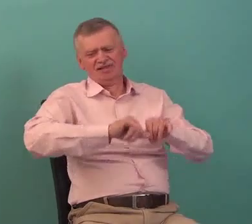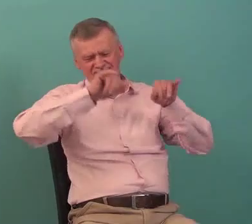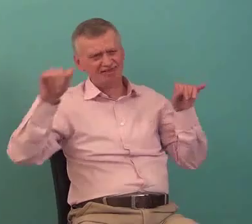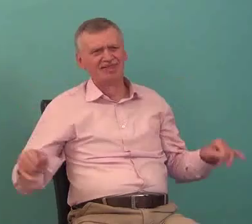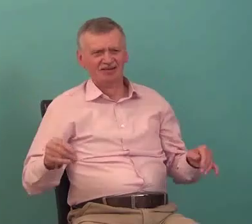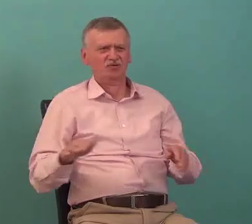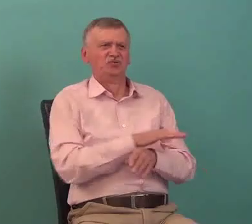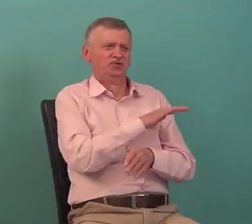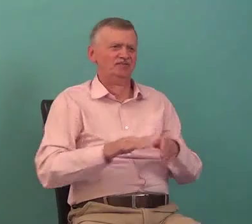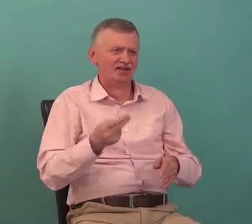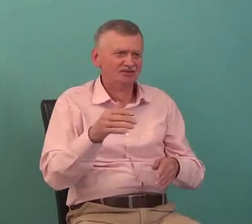Uzupełniam pulę pieniędzy.